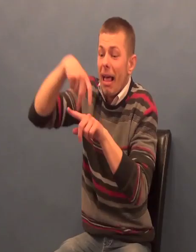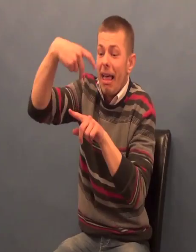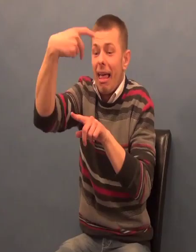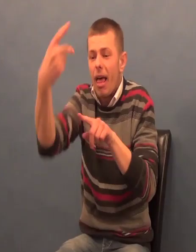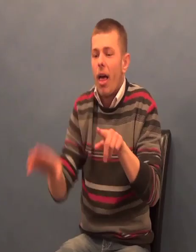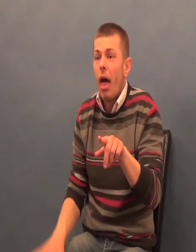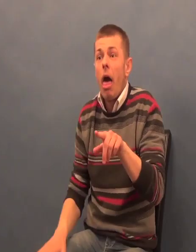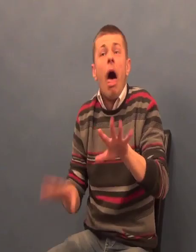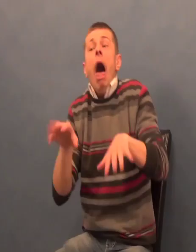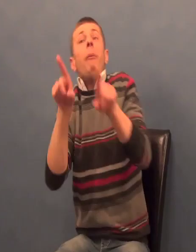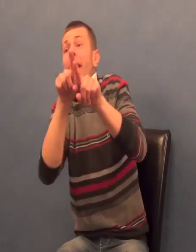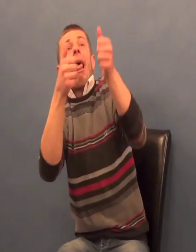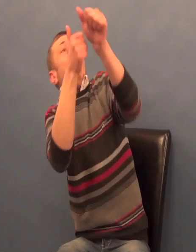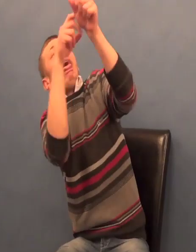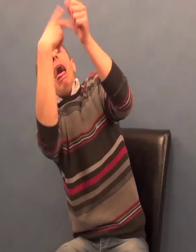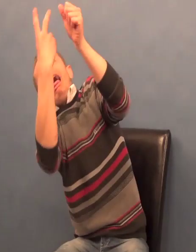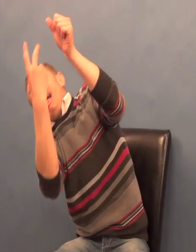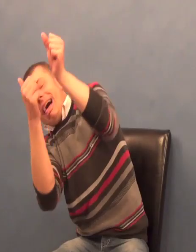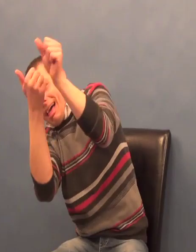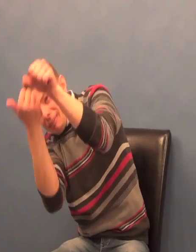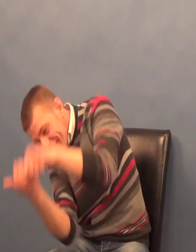A pies, goniąc za jeleniem, wpada do jeziora.